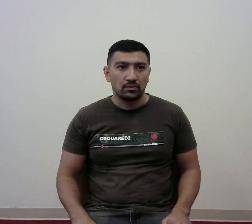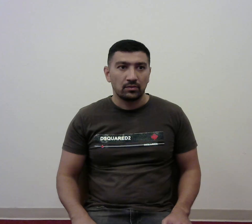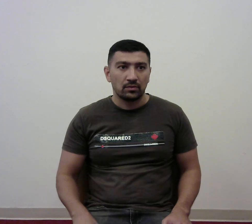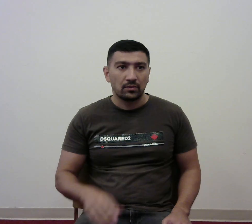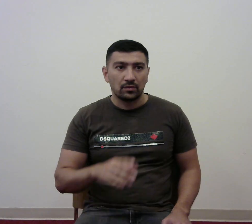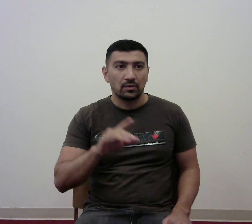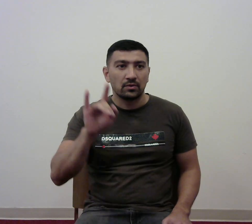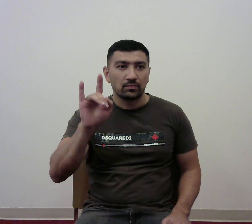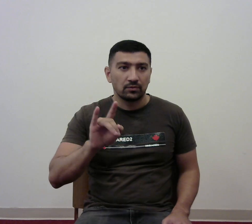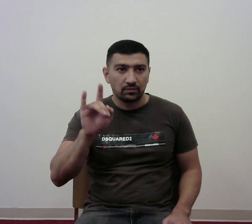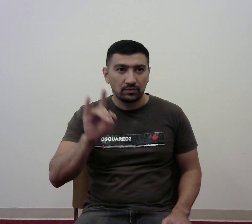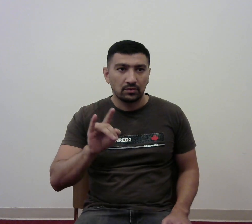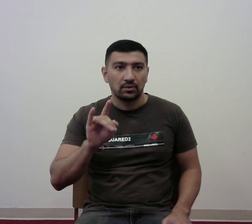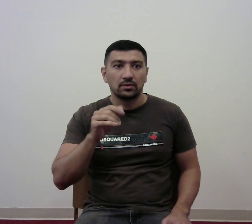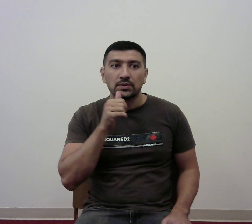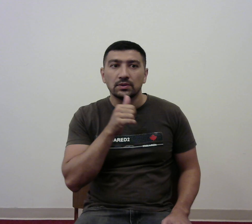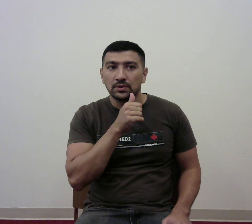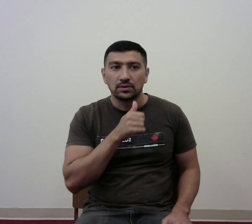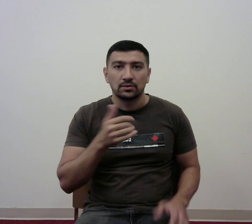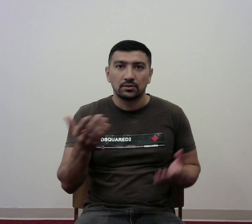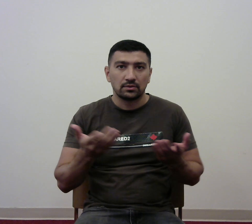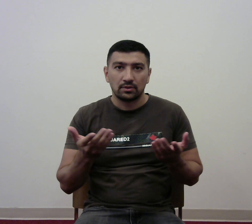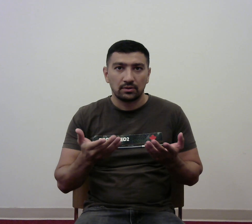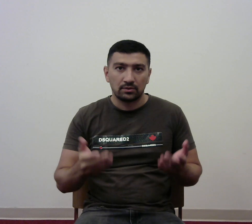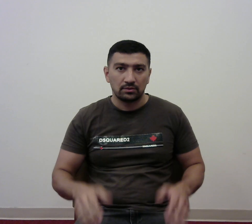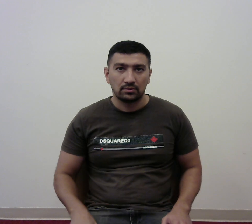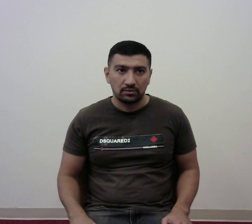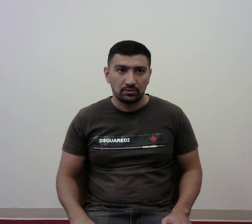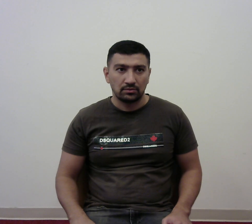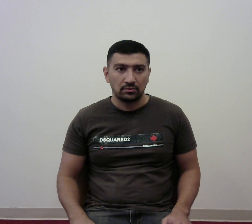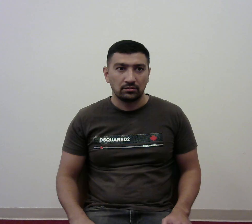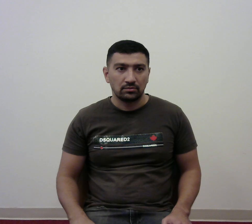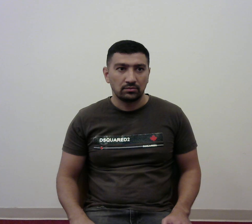WiFi-ın parolu nədir?